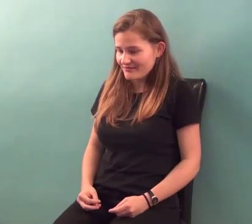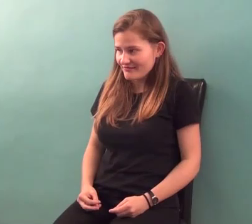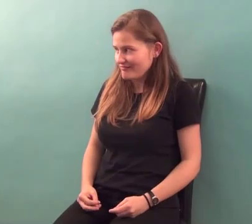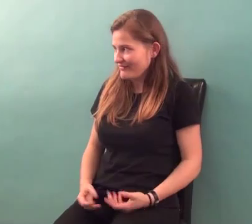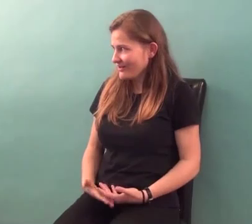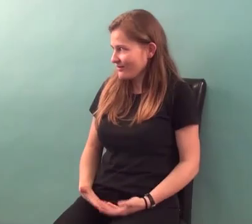Dlaczego?